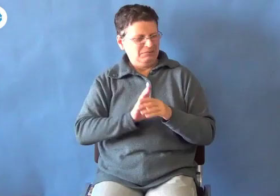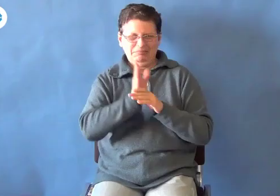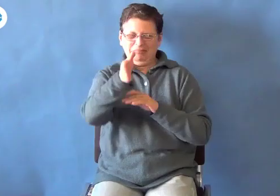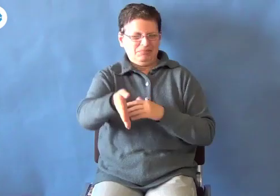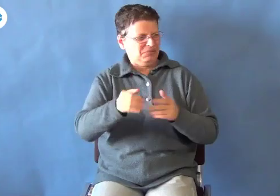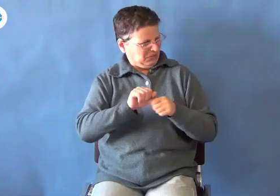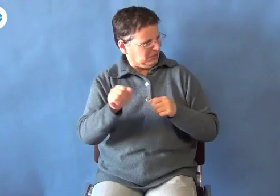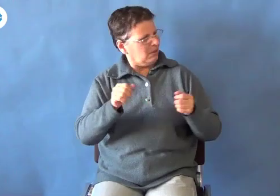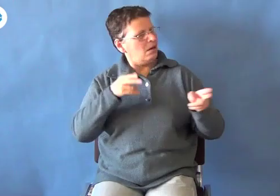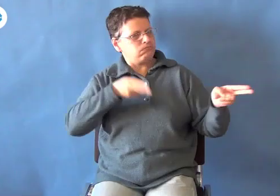Jest przejazd.